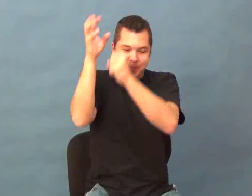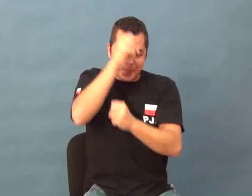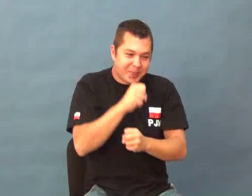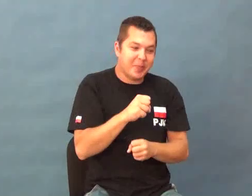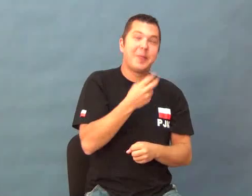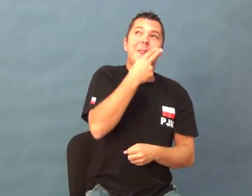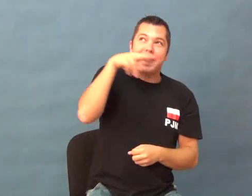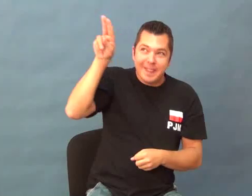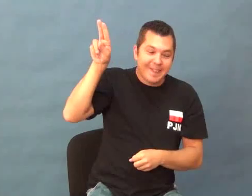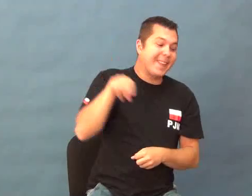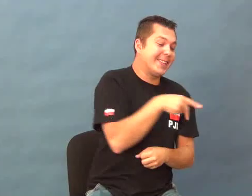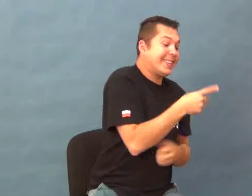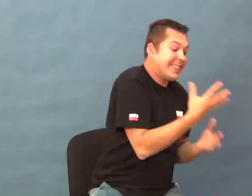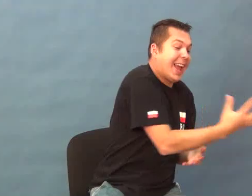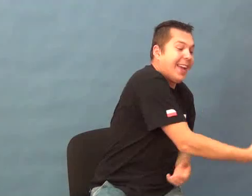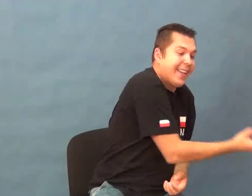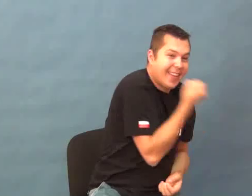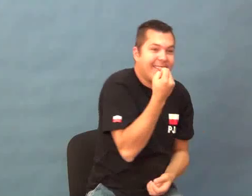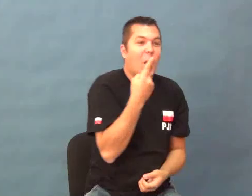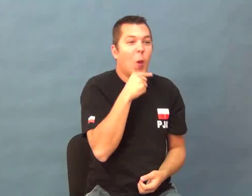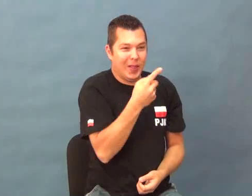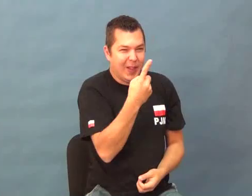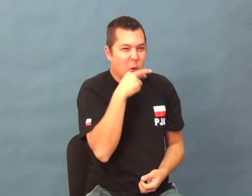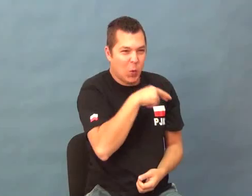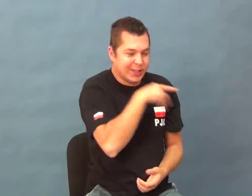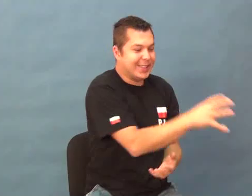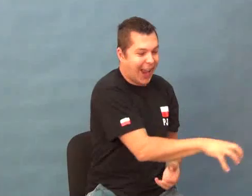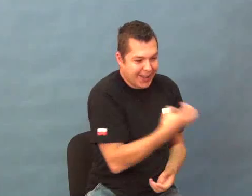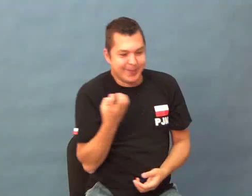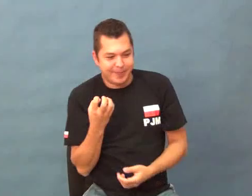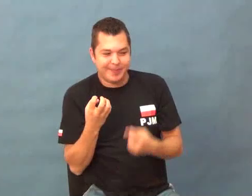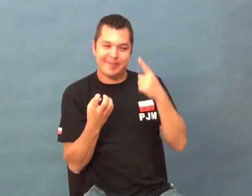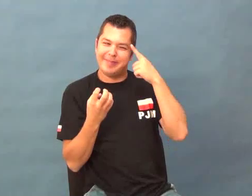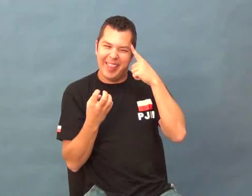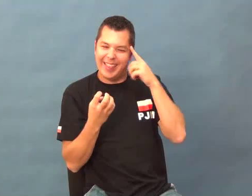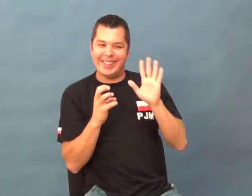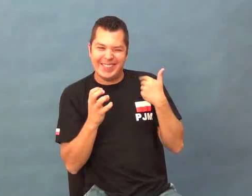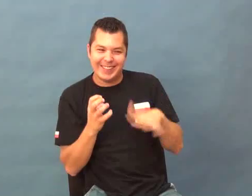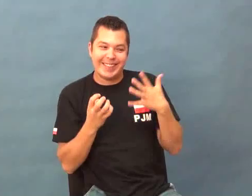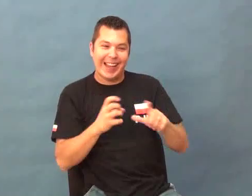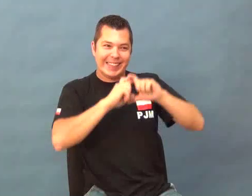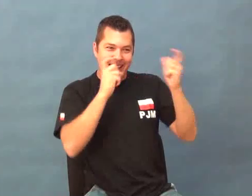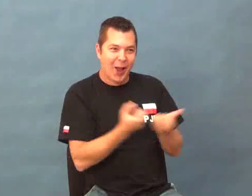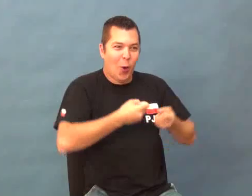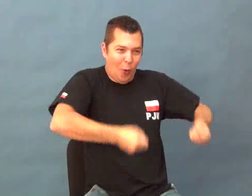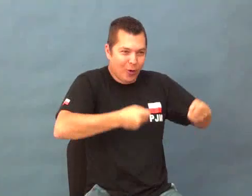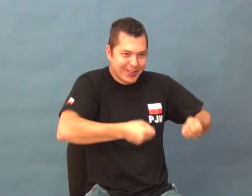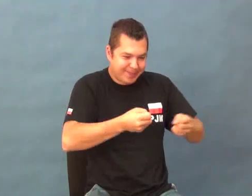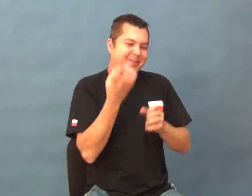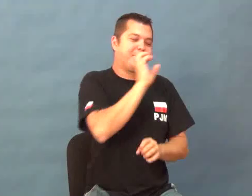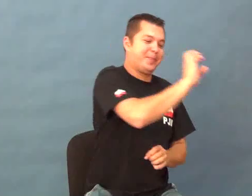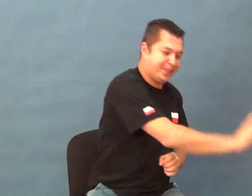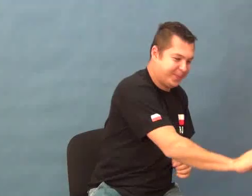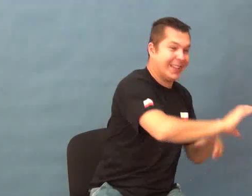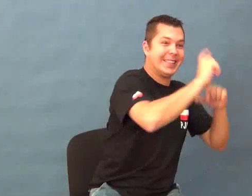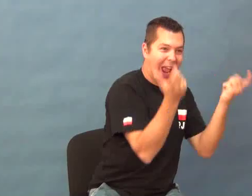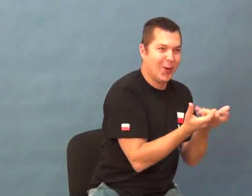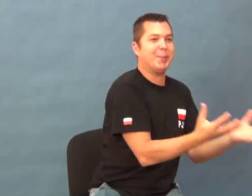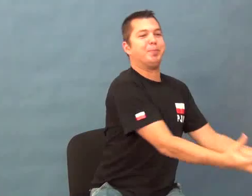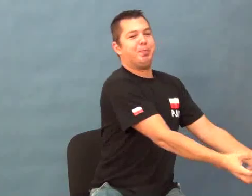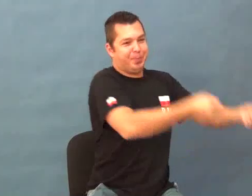Pan nie widzi go, więc bierze jedną gruszkę, ale potem pomyślał, że weźmie cały koszyk, odłożył gruszkę i wziął cały koszyk.